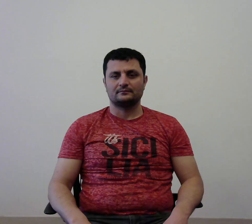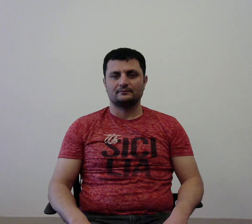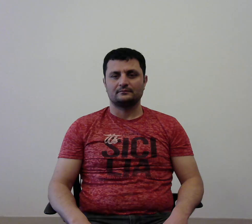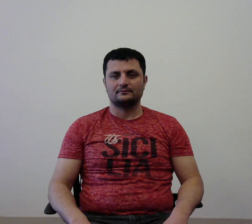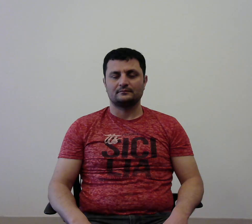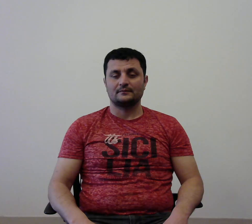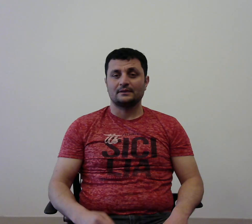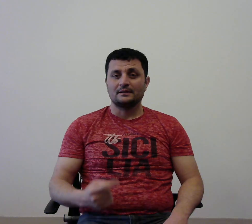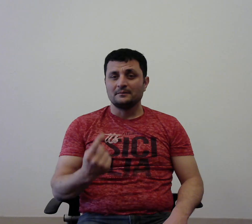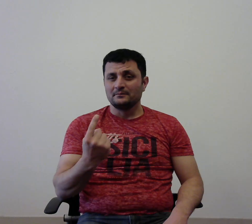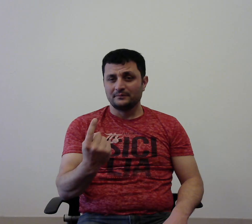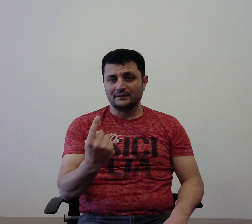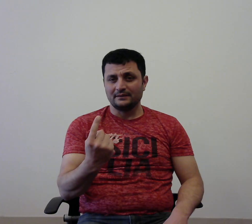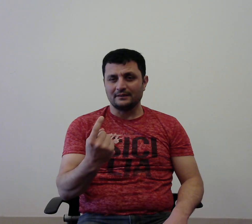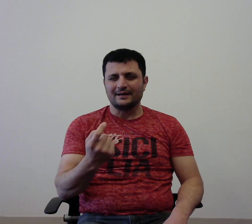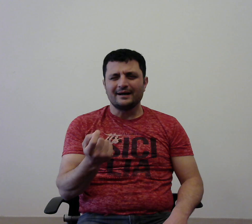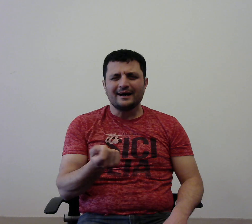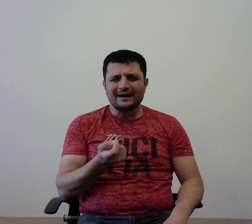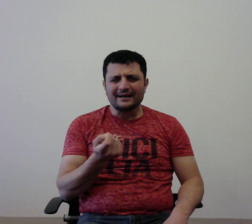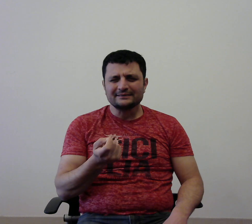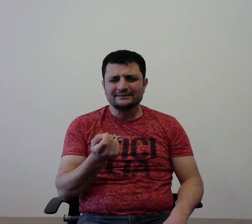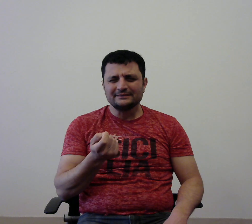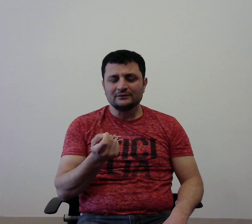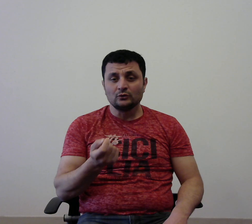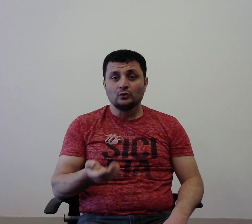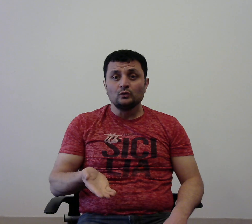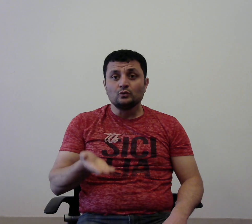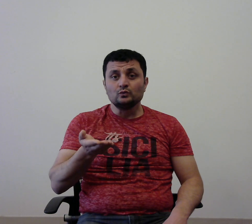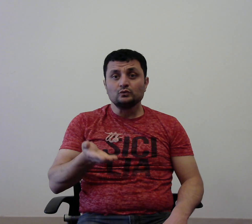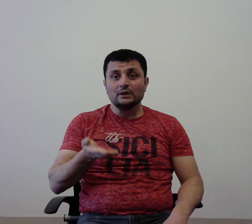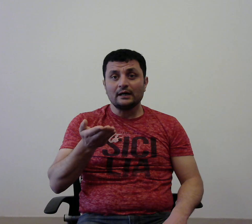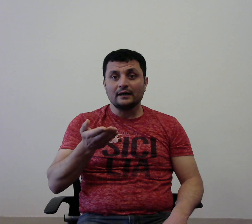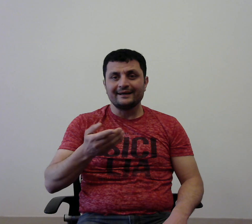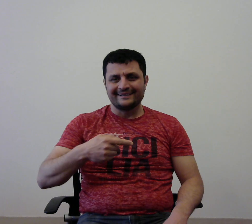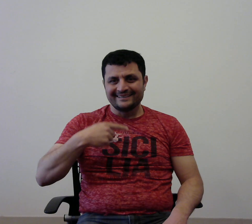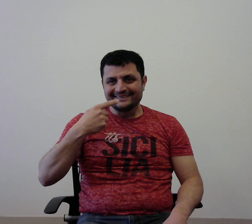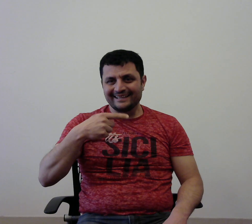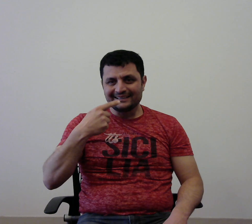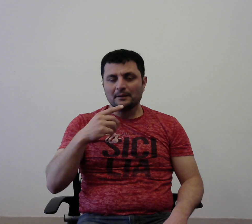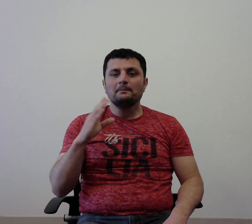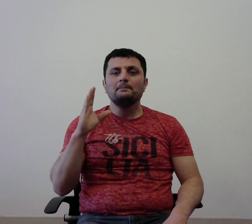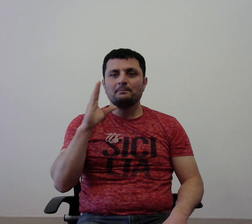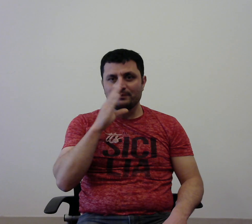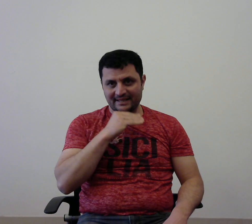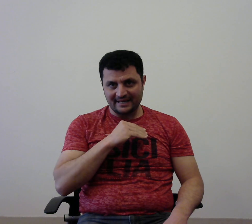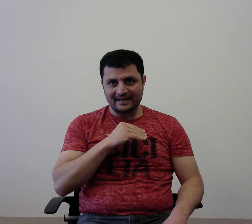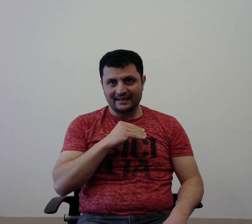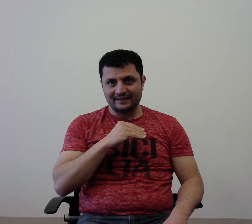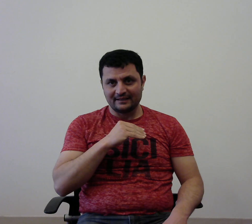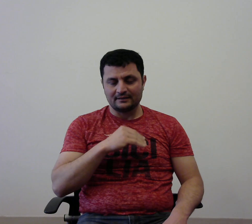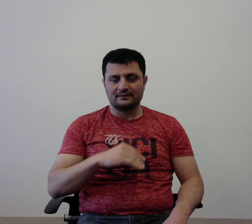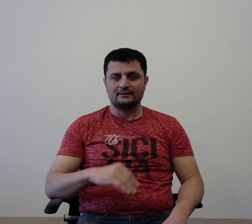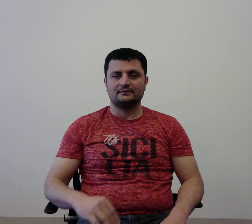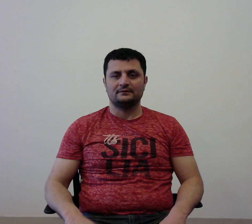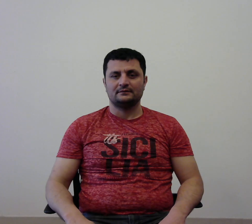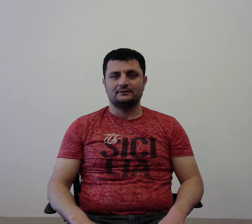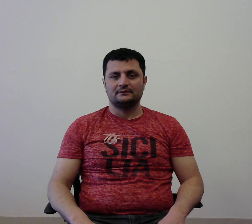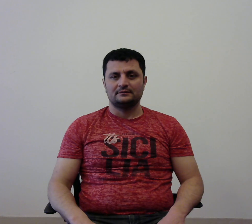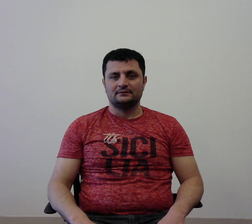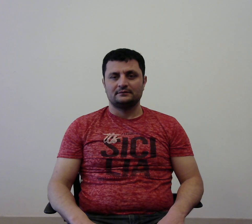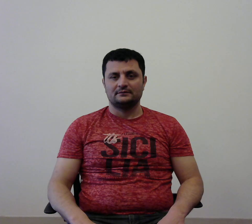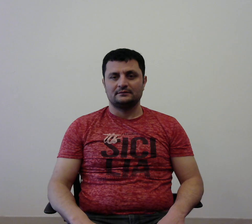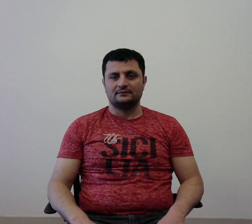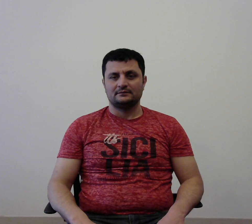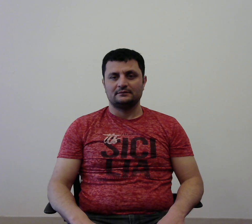Bir az ucadan deyə bilərsinizmi?